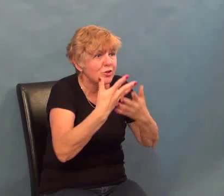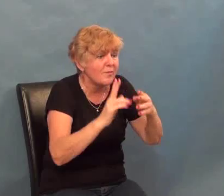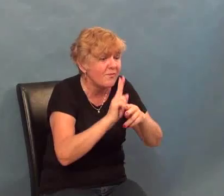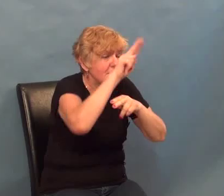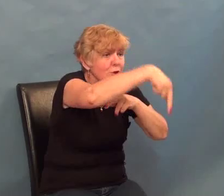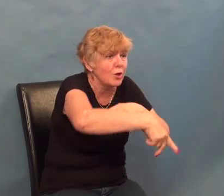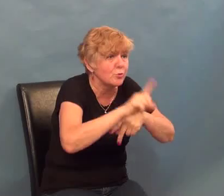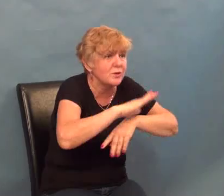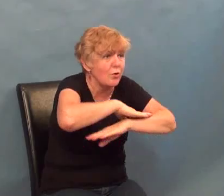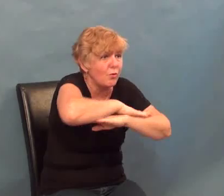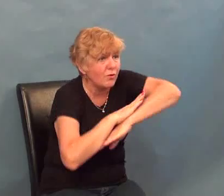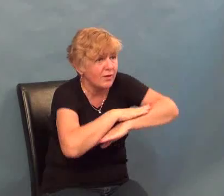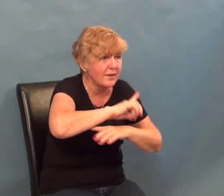Wyskoczył z okna.